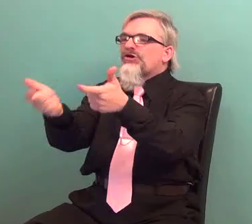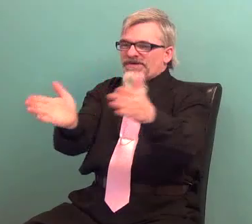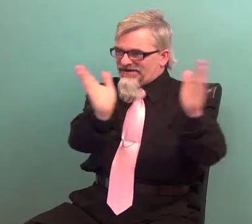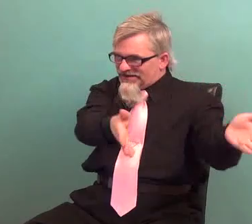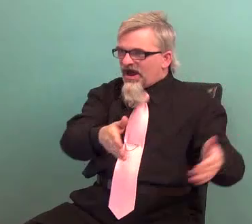To na bok.